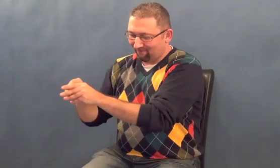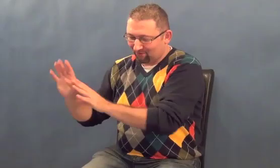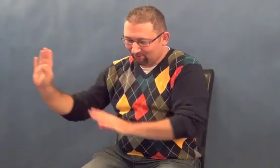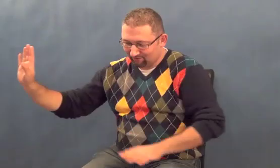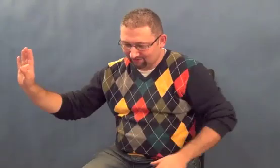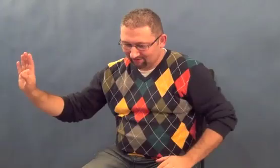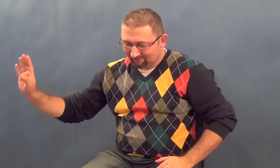Poczekaj.